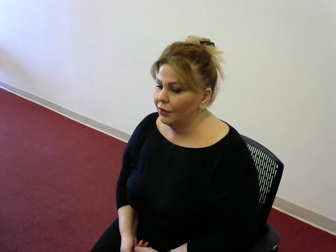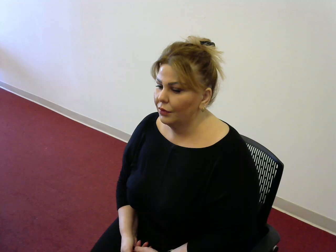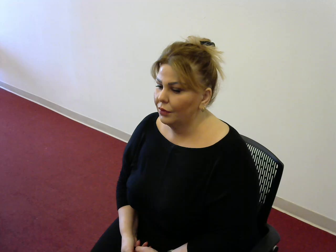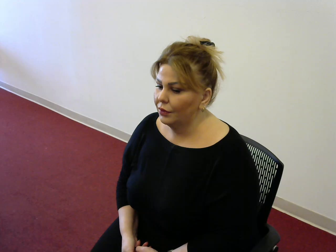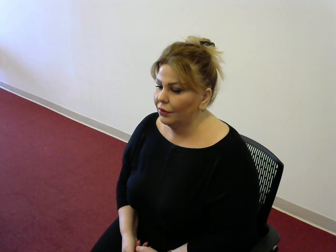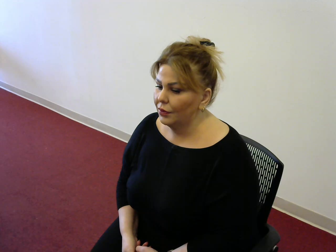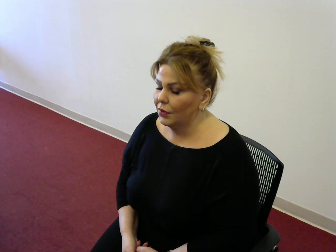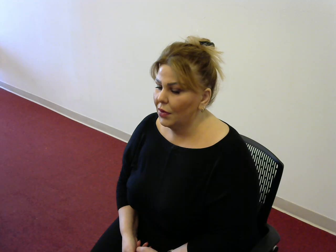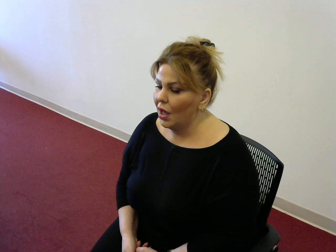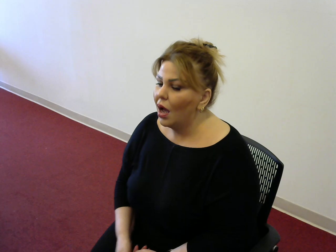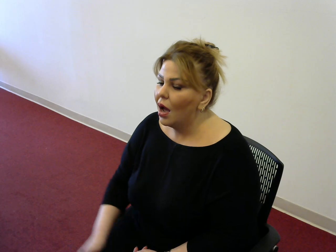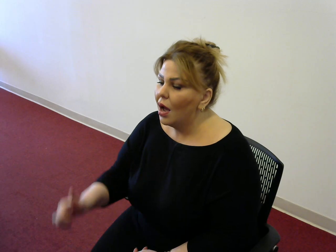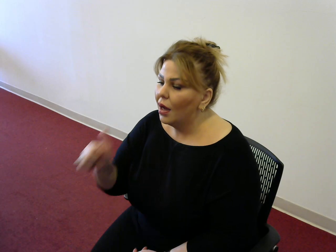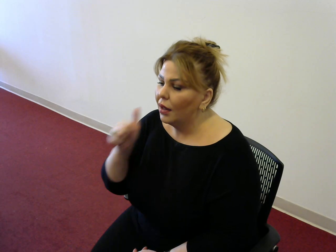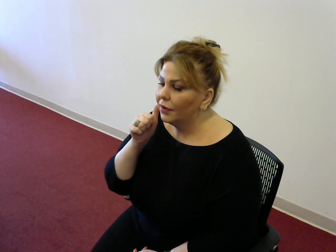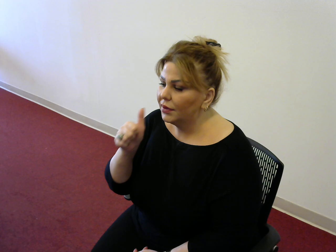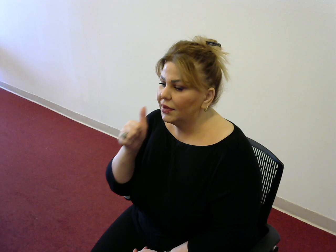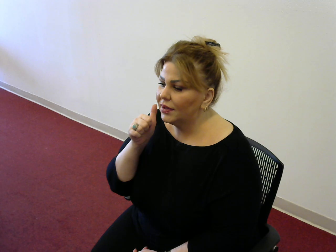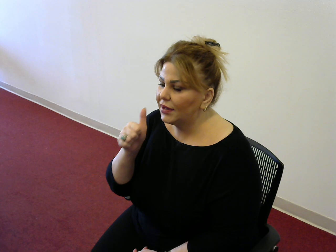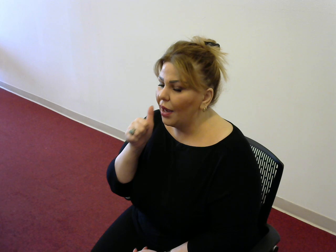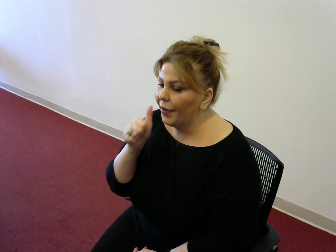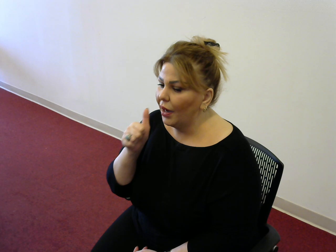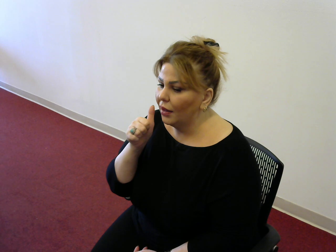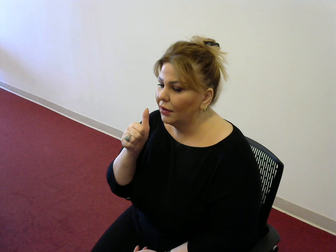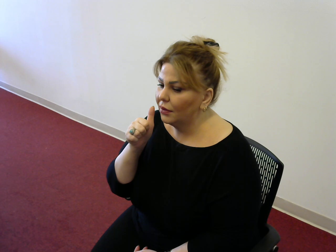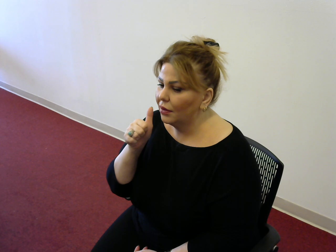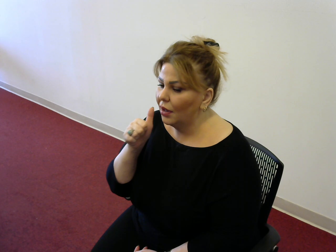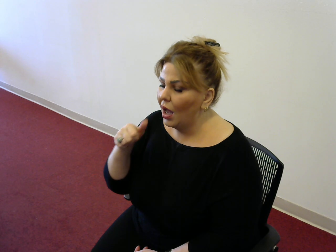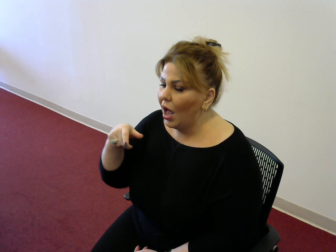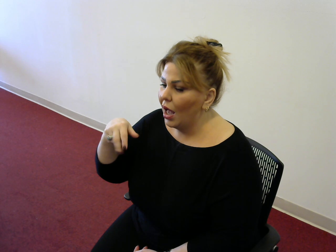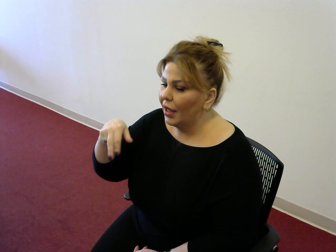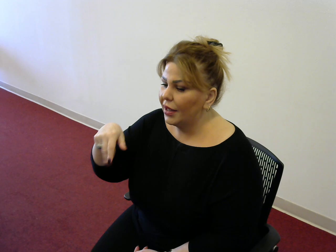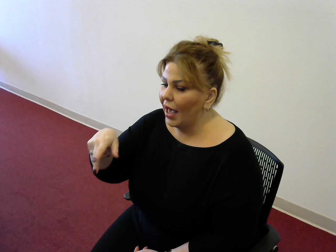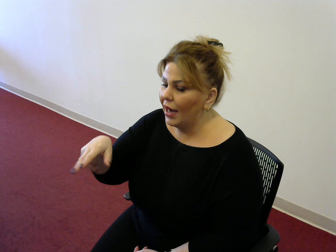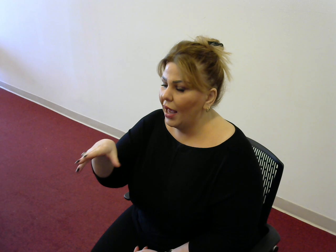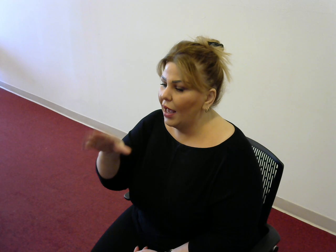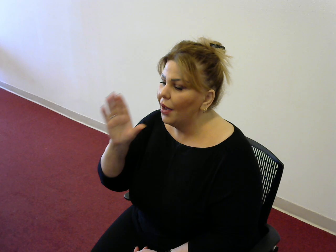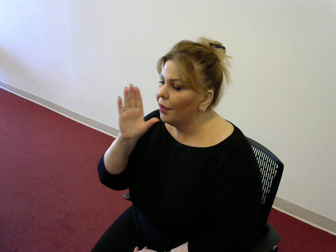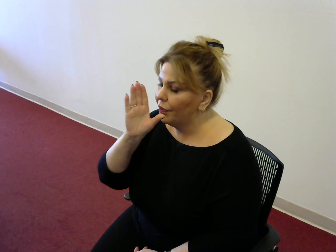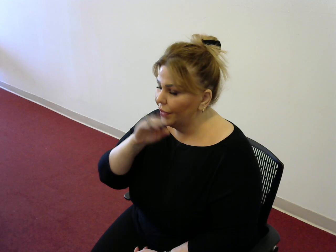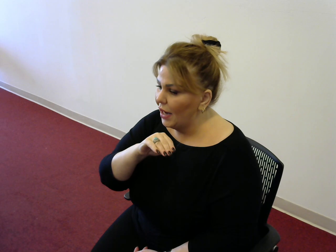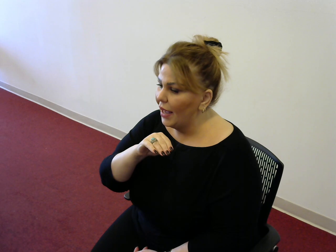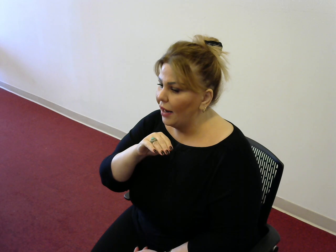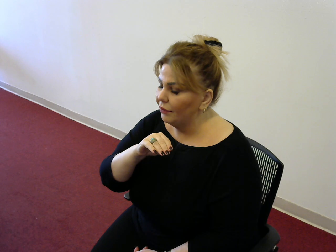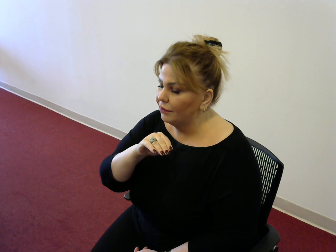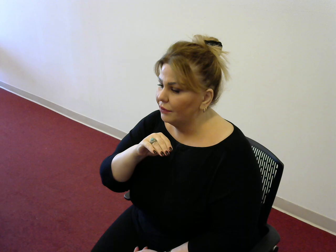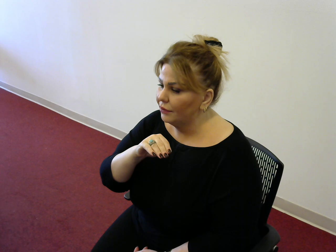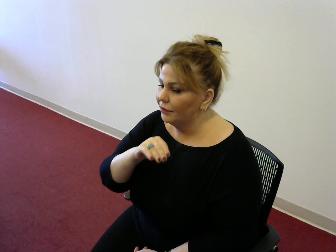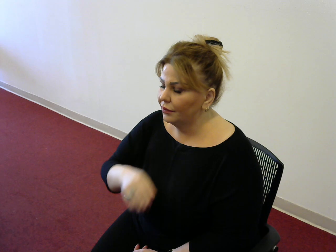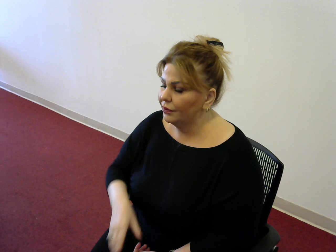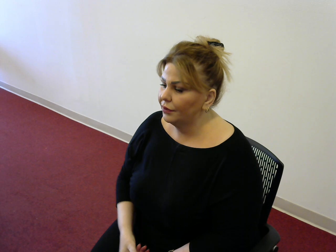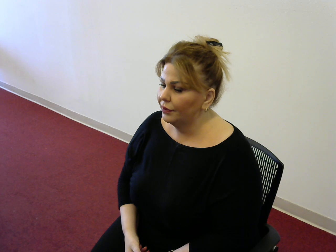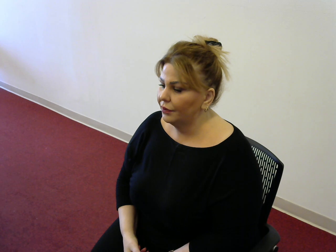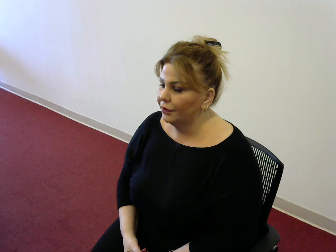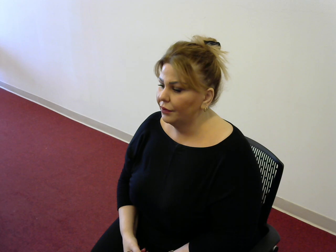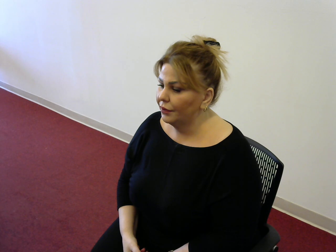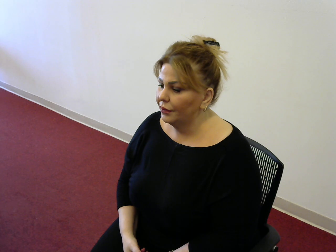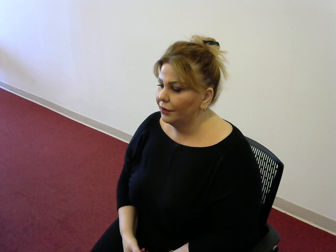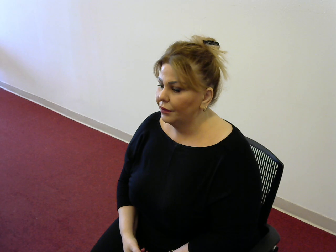Sabah gələ bilərəmmi?